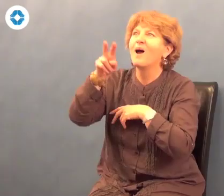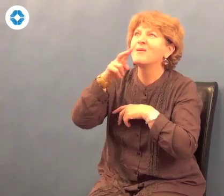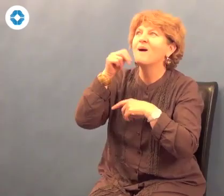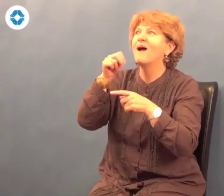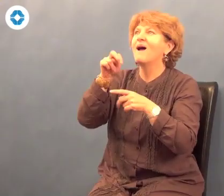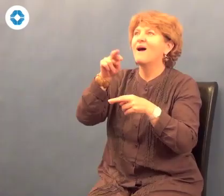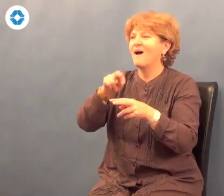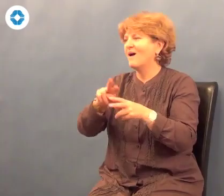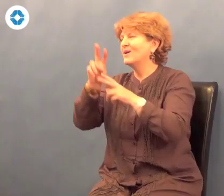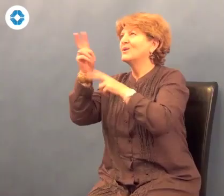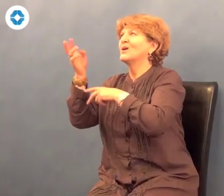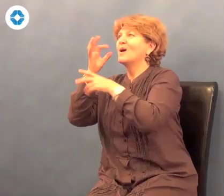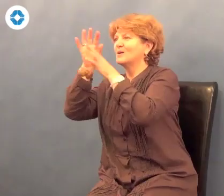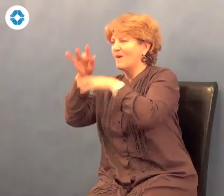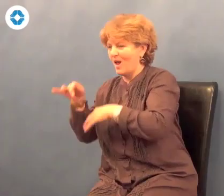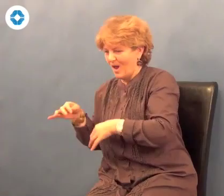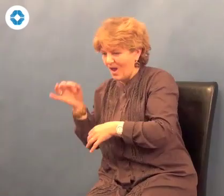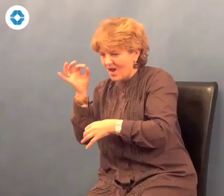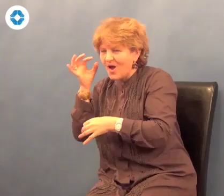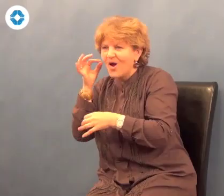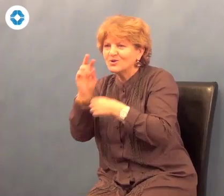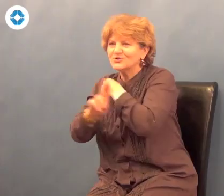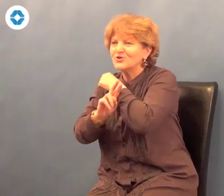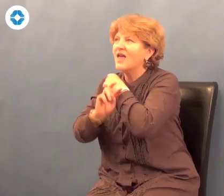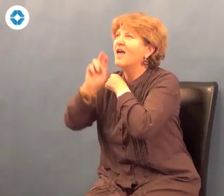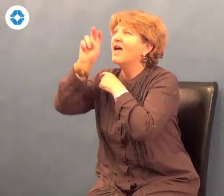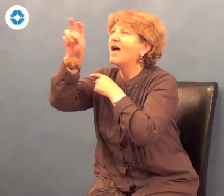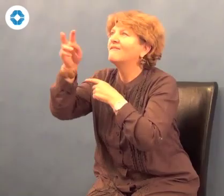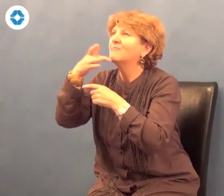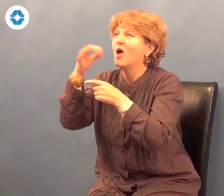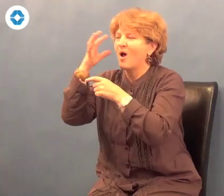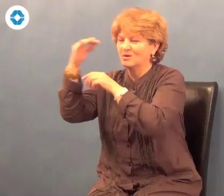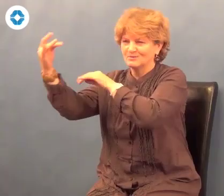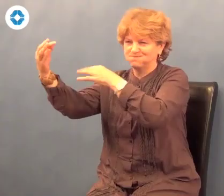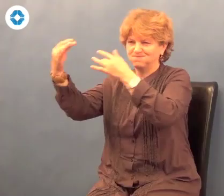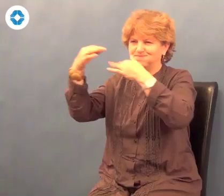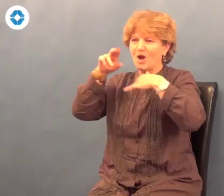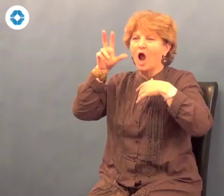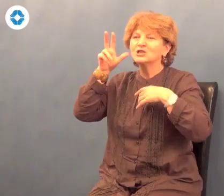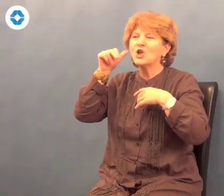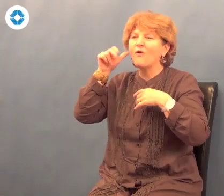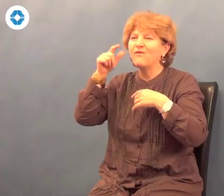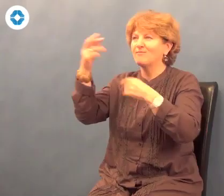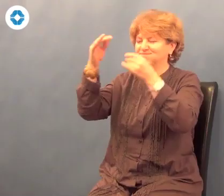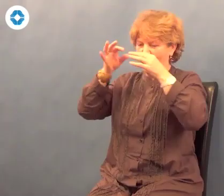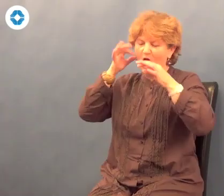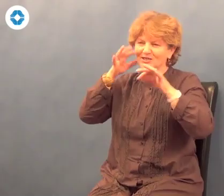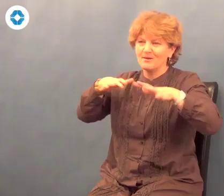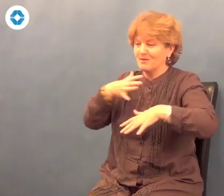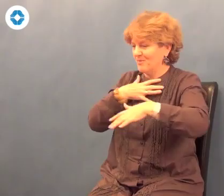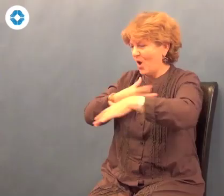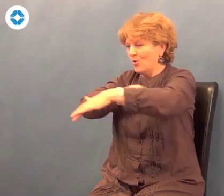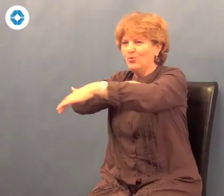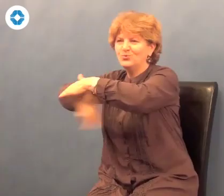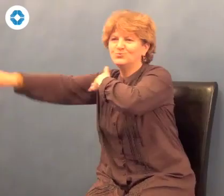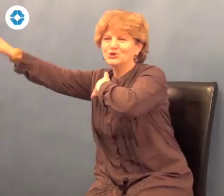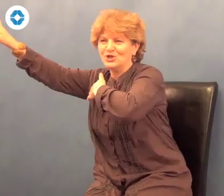Pies oparty o drzewo szczeka na ul, ul wiszący na drzewie spada na ziemię, a pszczoły zaczynają latać i atakować psa. W tym samym czasie chłopiec zagląda w dziuplę sowy. Sowa wychodzi z dziupli i atakuje chłopca, chłopak i pies uciekają.